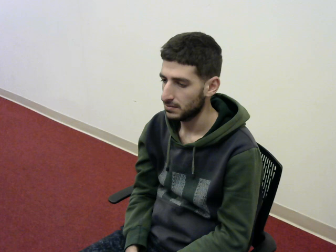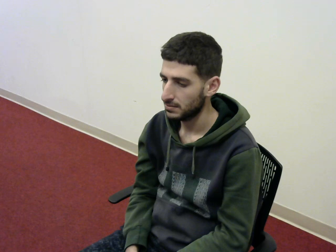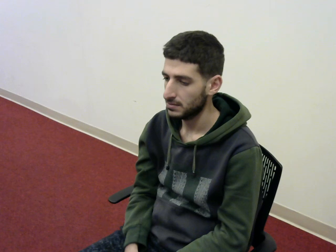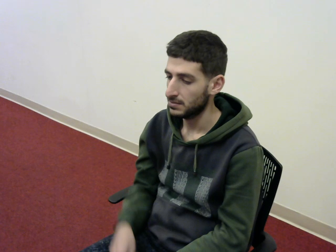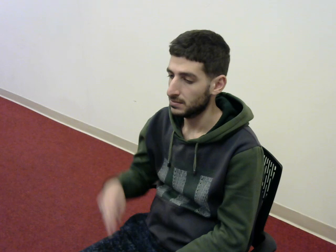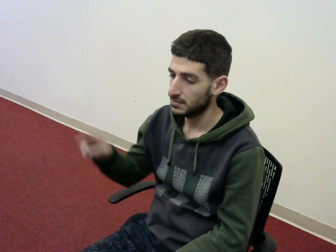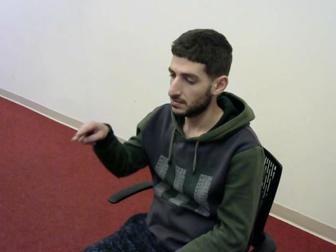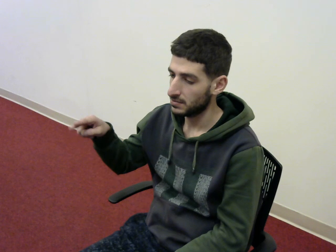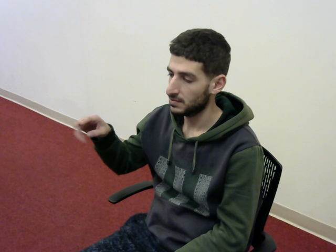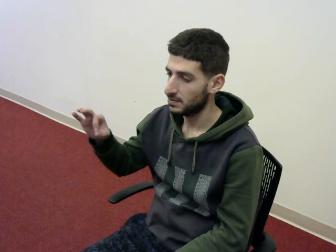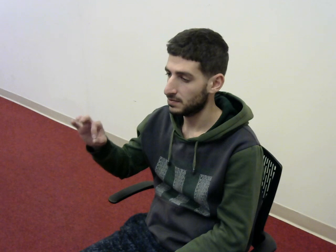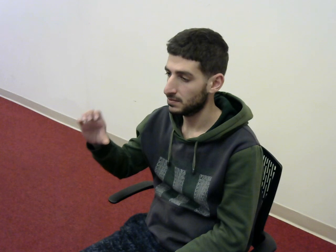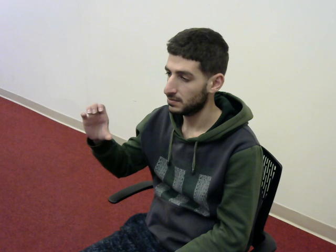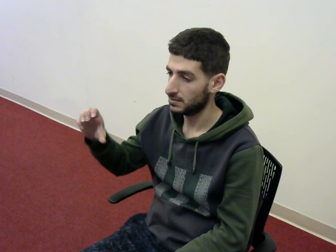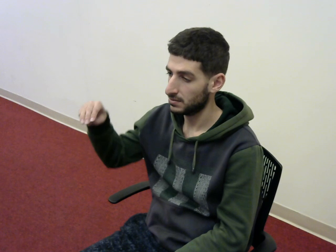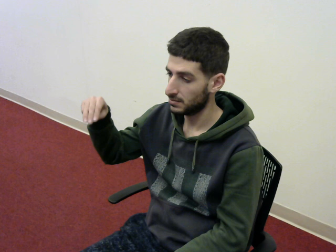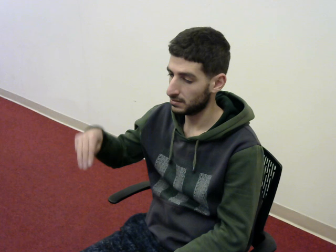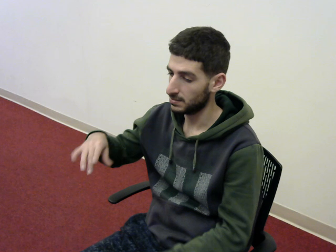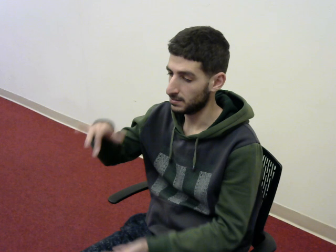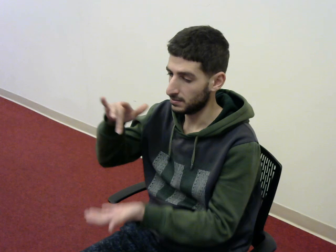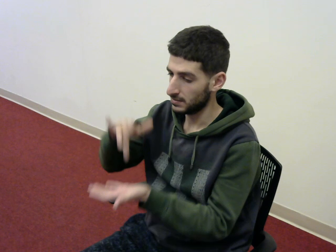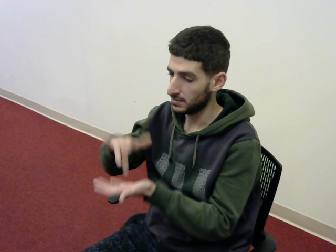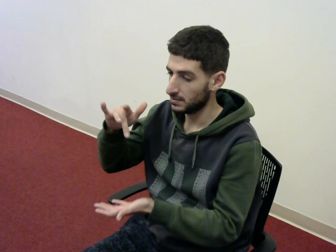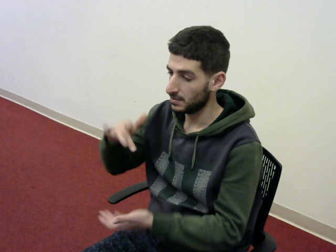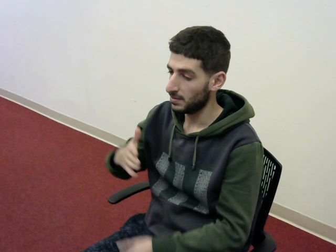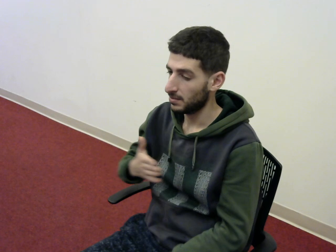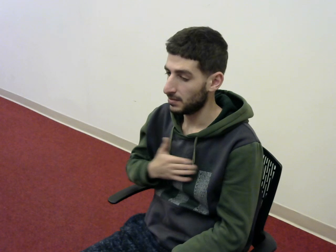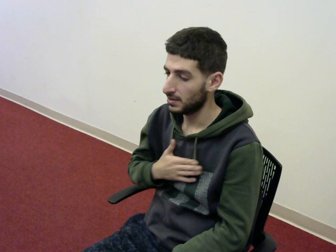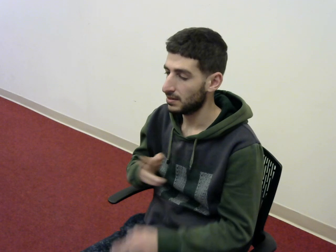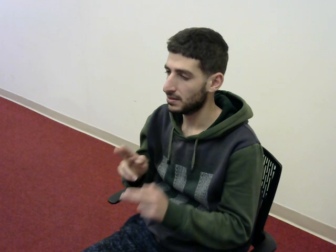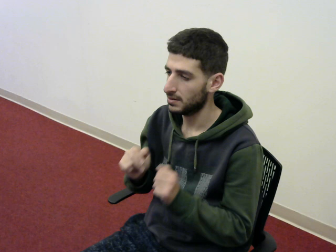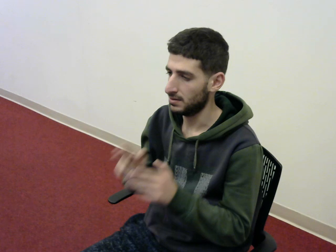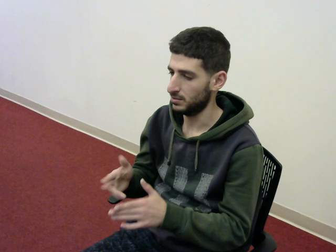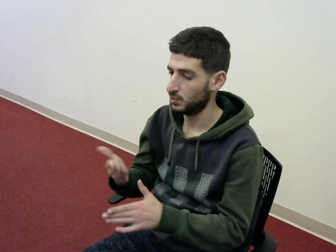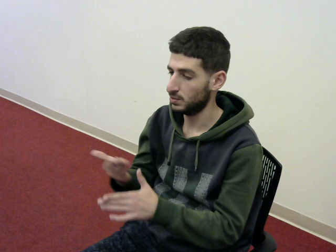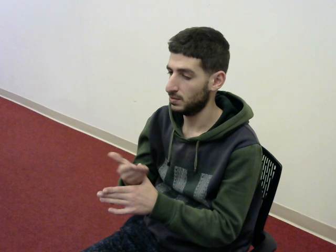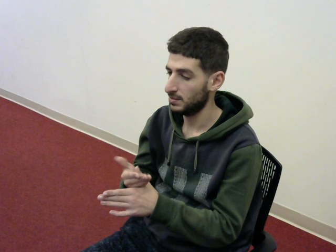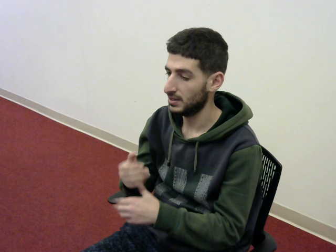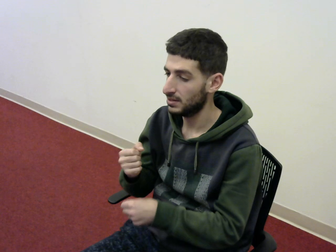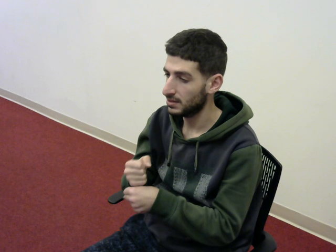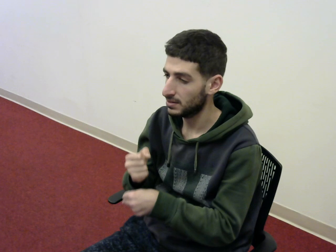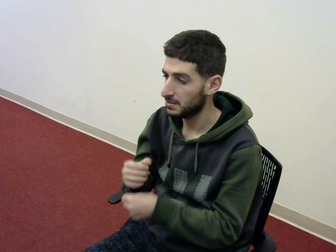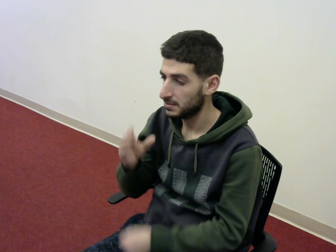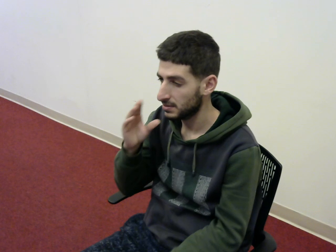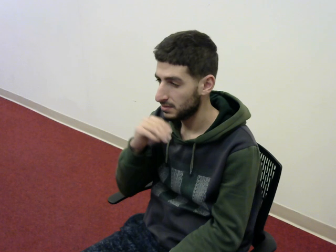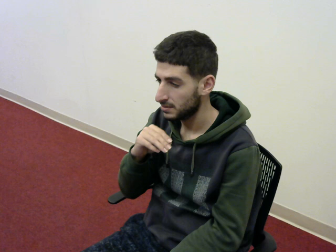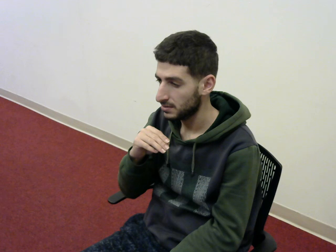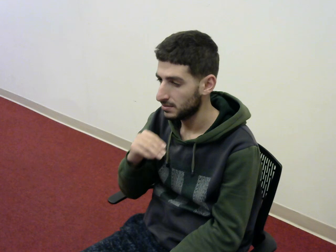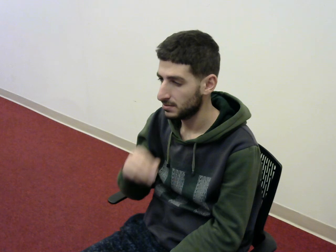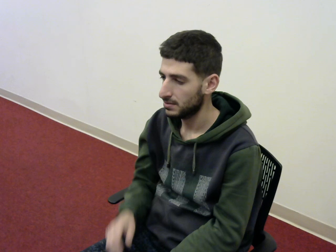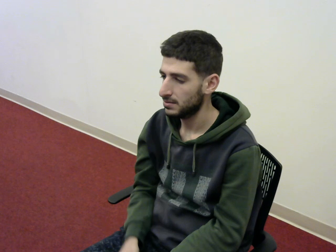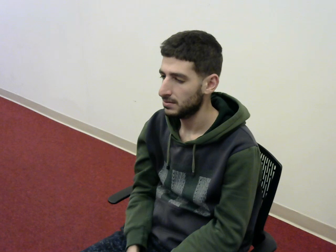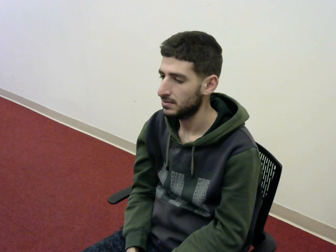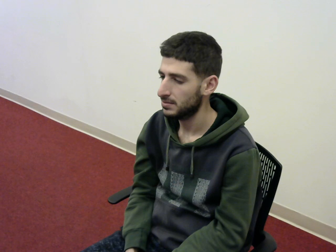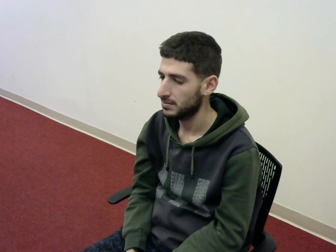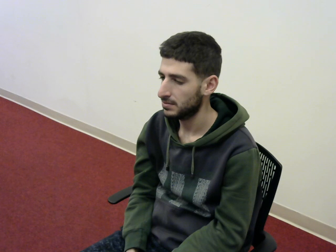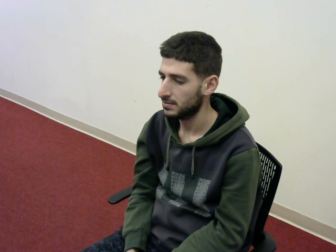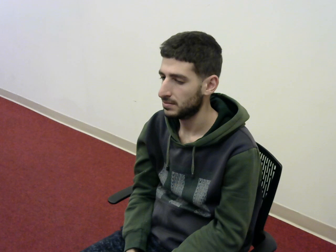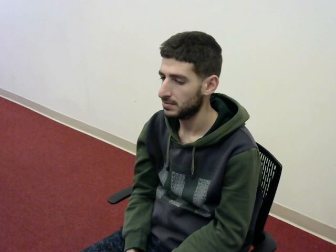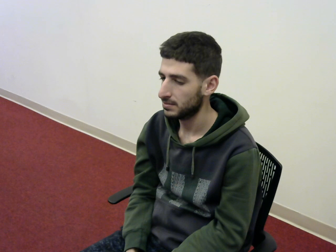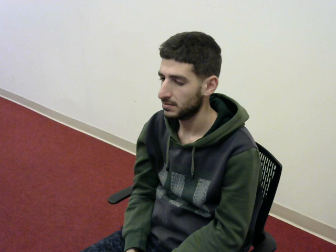DOST Mərkəzləri mənə necə kömək edə bilər?